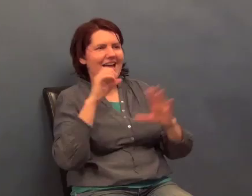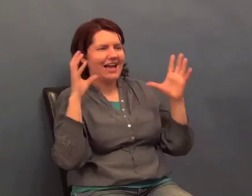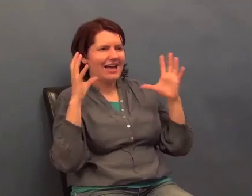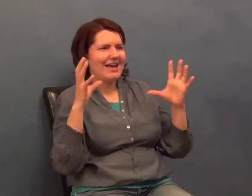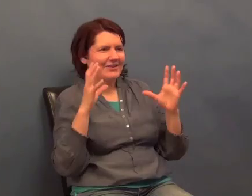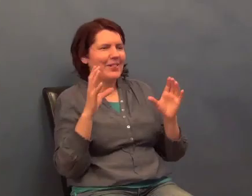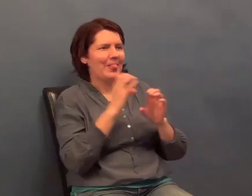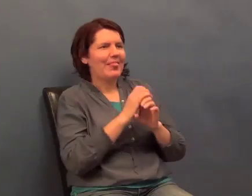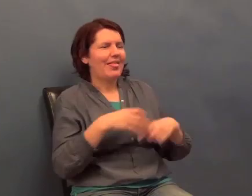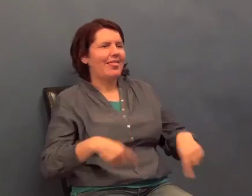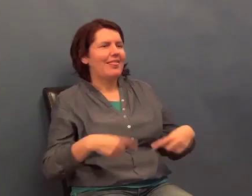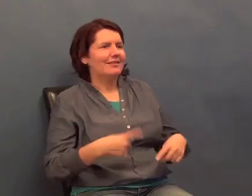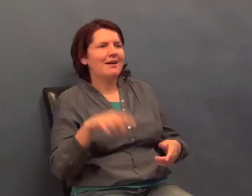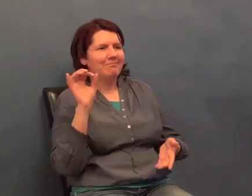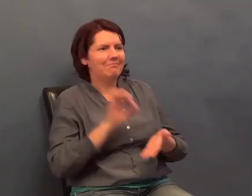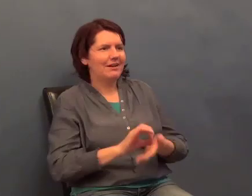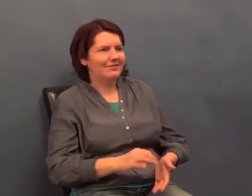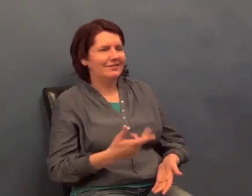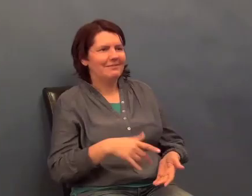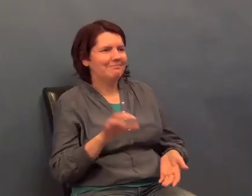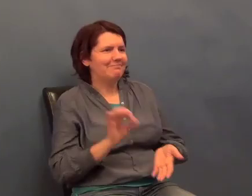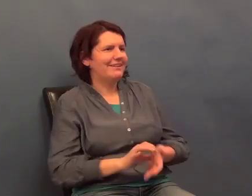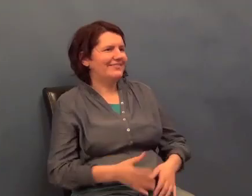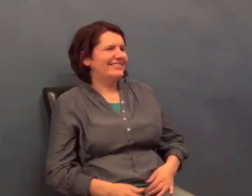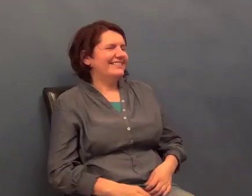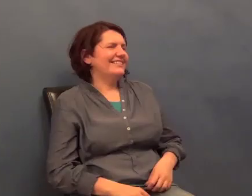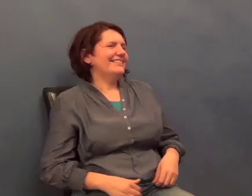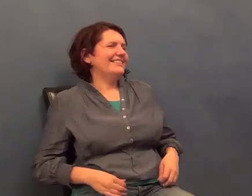Z dużymi obrazkami jest ok, mniejsze mogą być trudne.